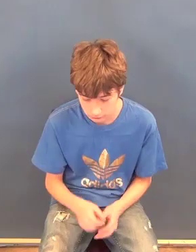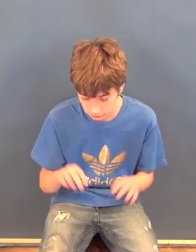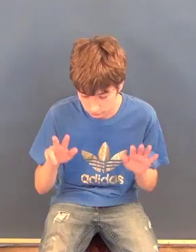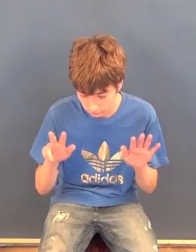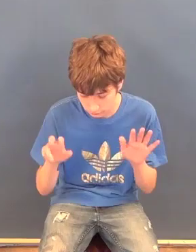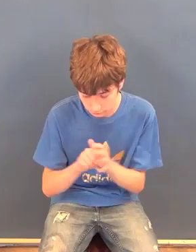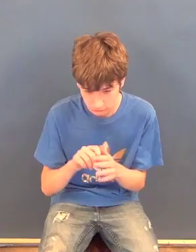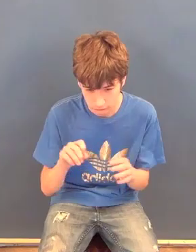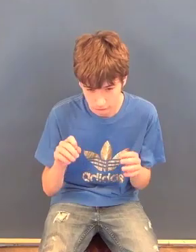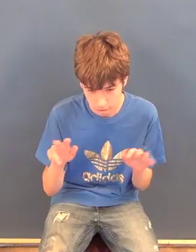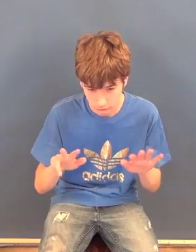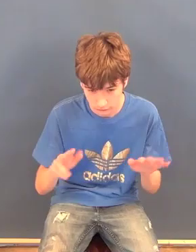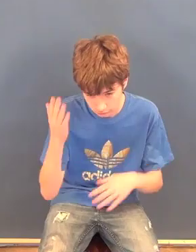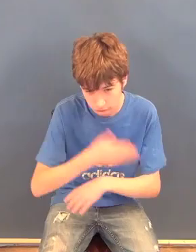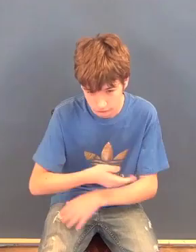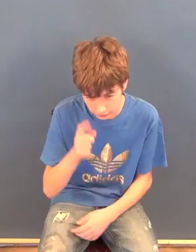Od ósmej rano do ósmej wieczorem.